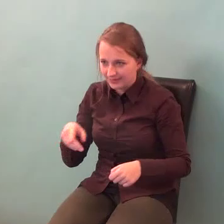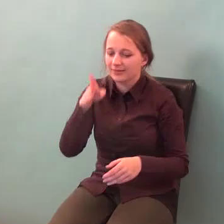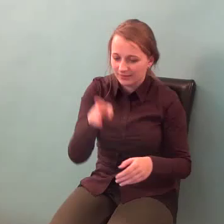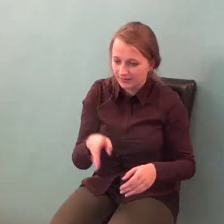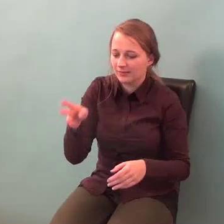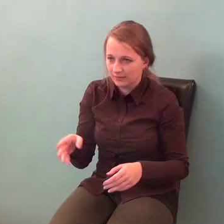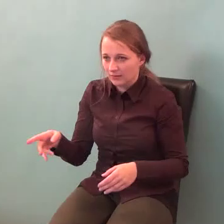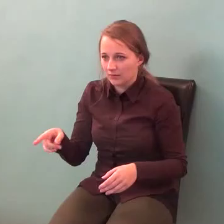W trzech kolumnach.